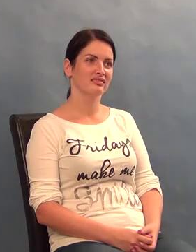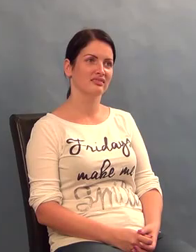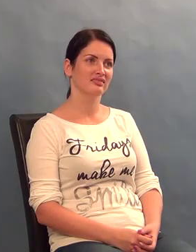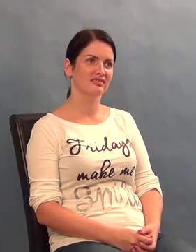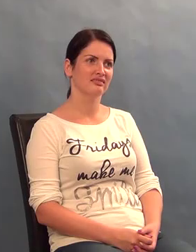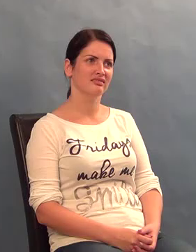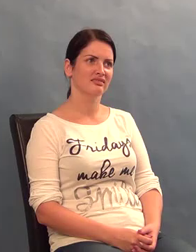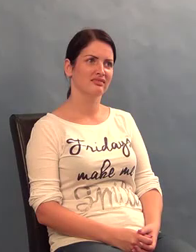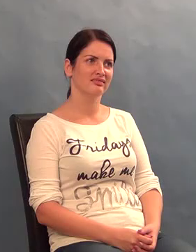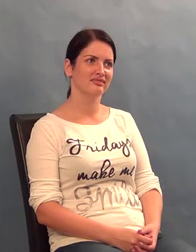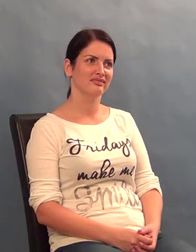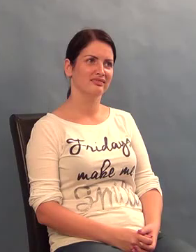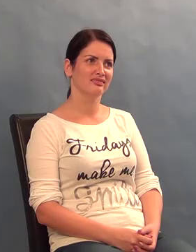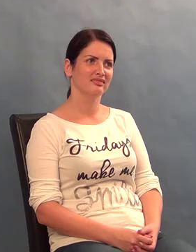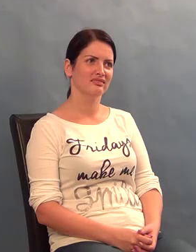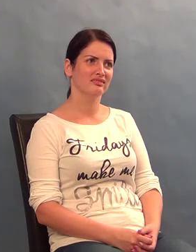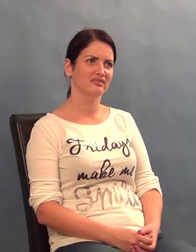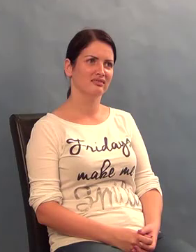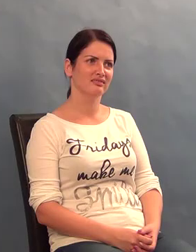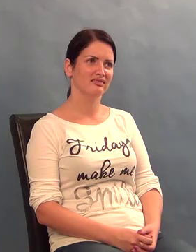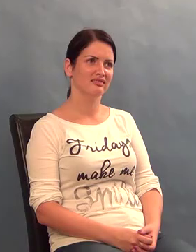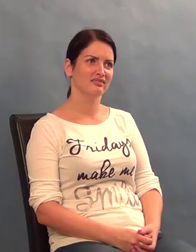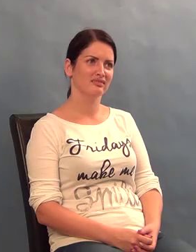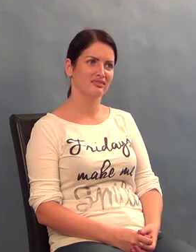To był instrument muzyczny - dzwonki.